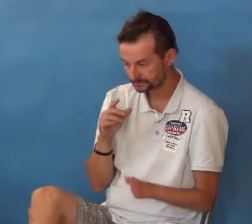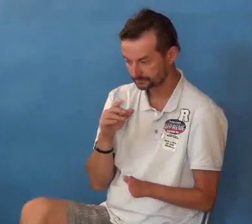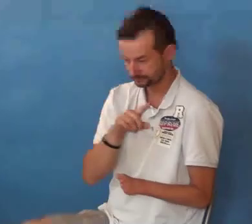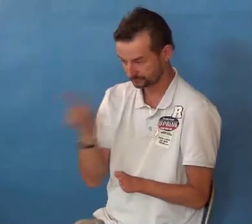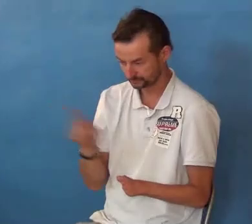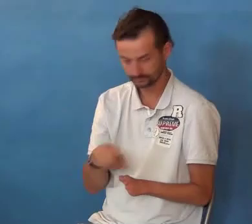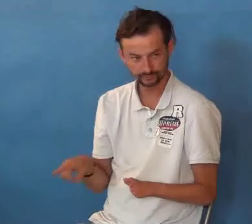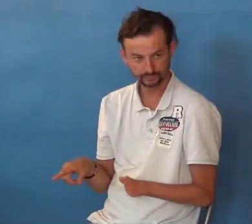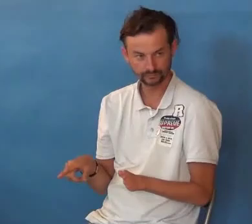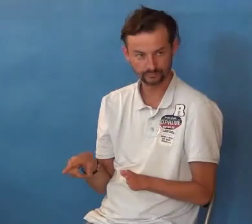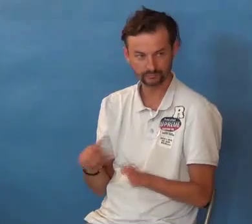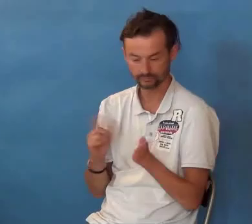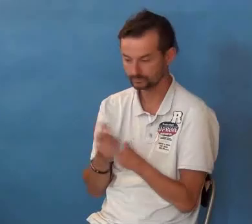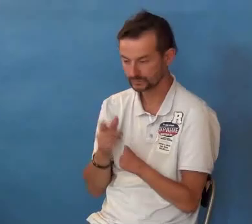Wszystko?